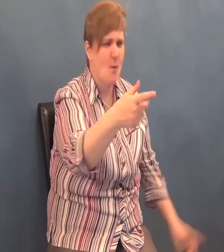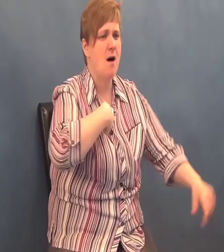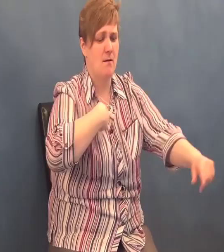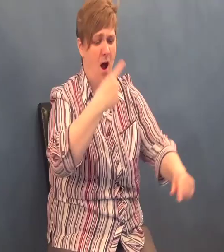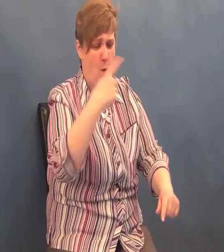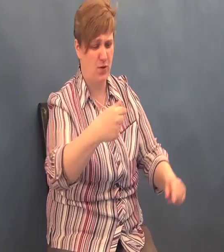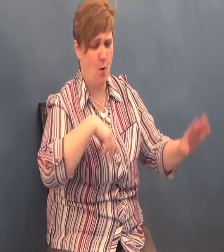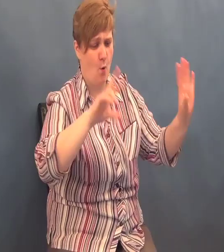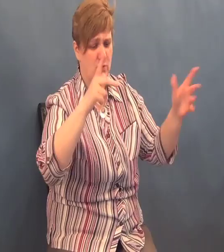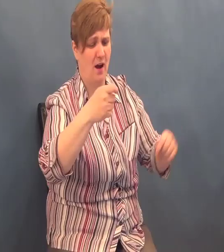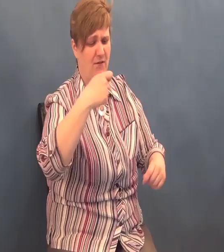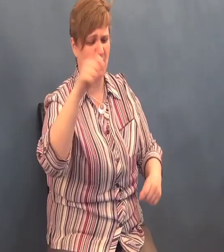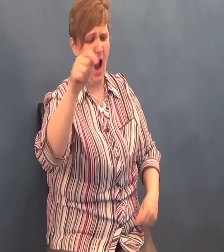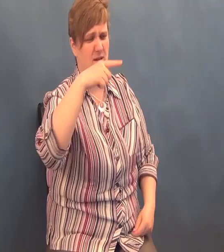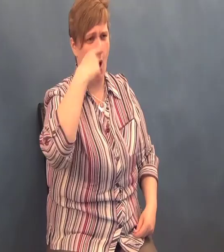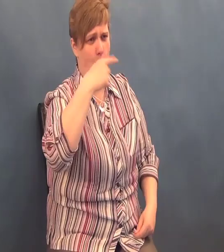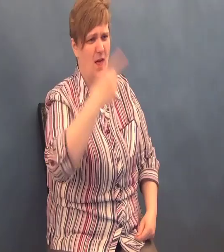Zobacz, o ósmej wyjeżdżam do Olsztyna.